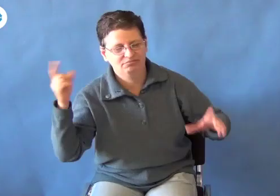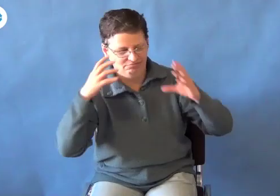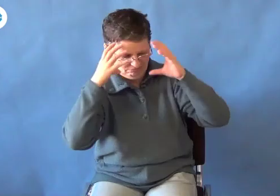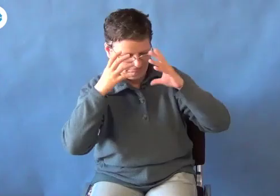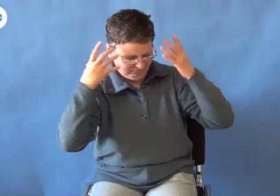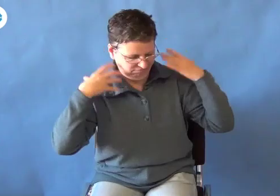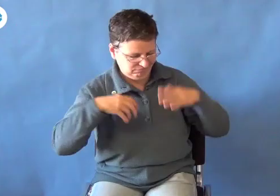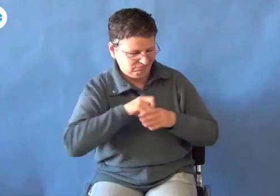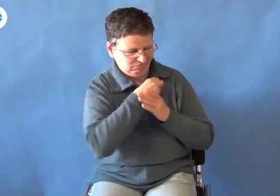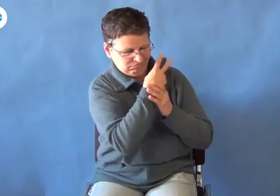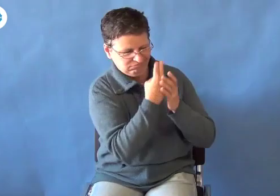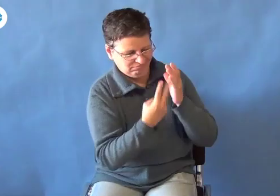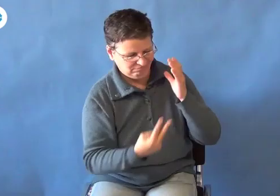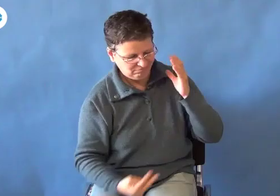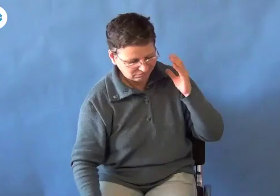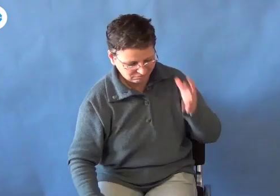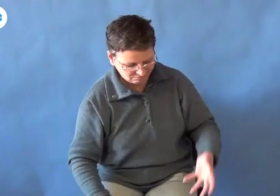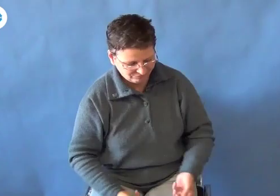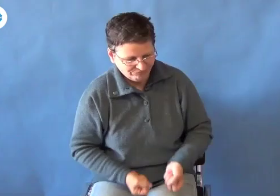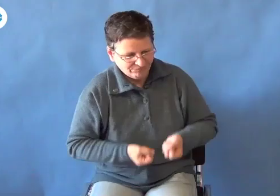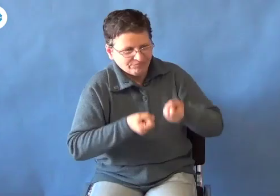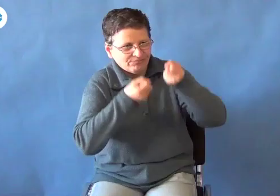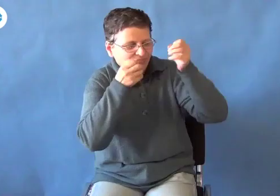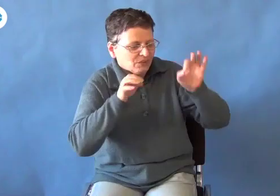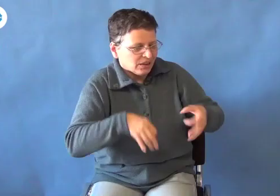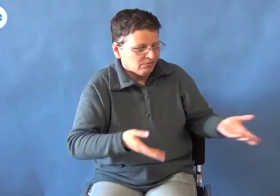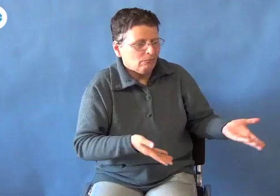Przyjadą nurkowie, wskoczą do wody i wyciągną winnego.